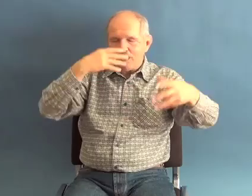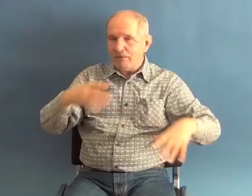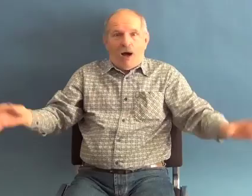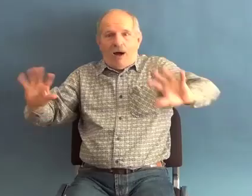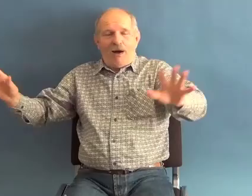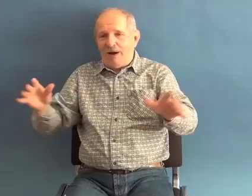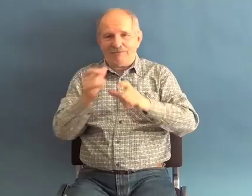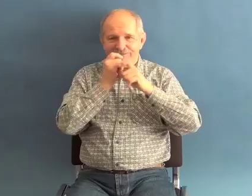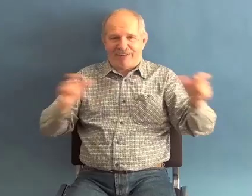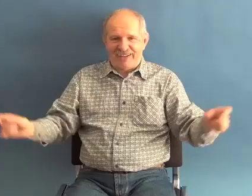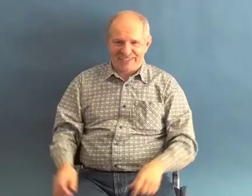Miś się przeraził i głośno krzyknął.